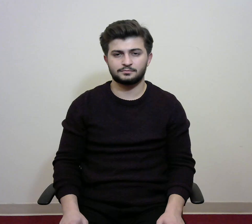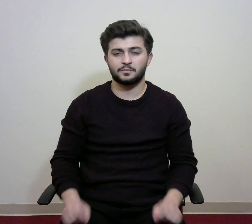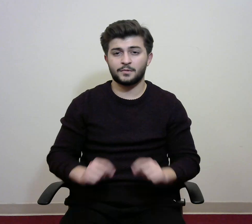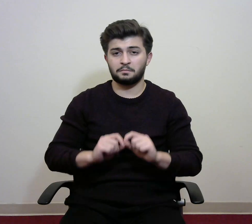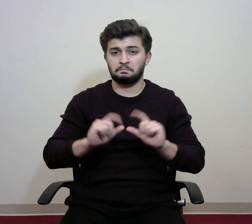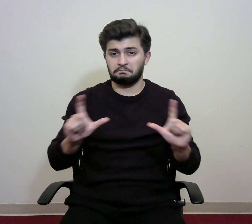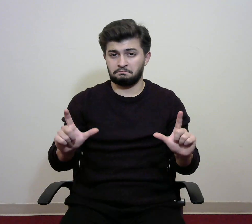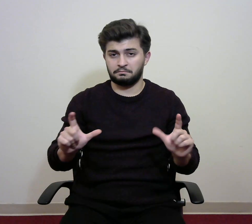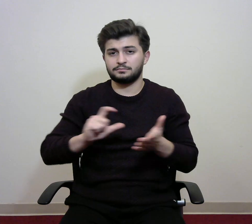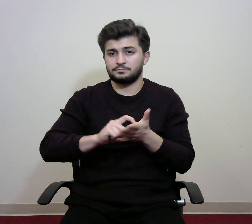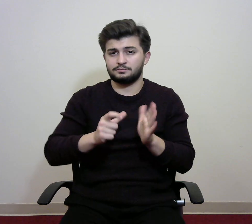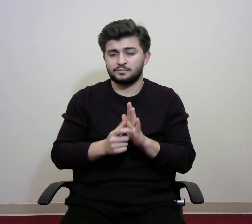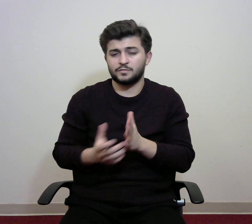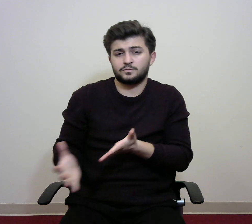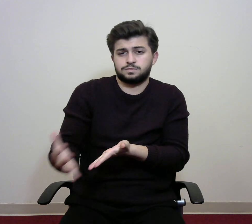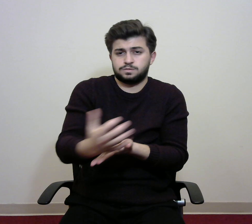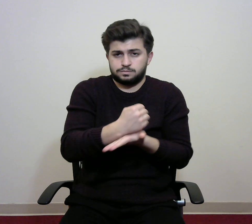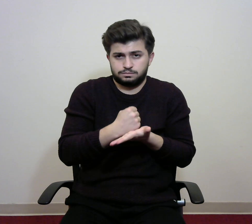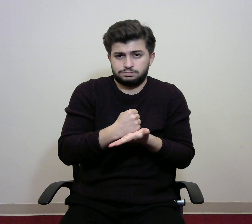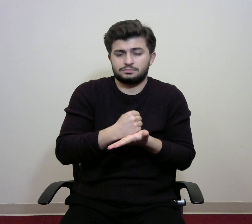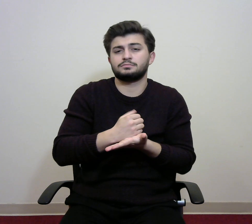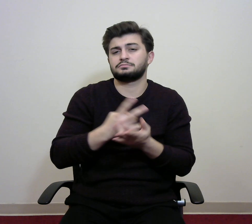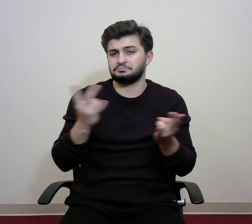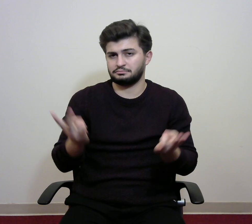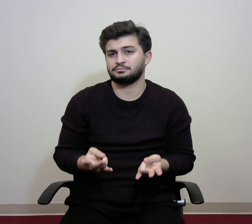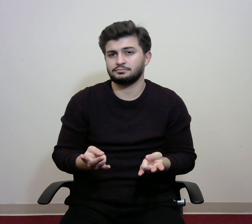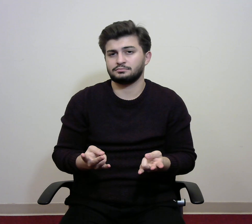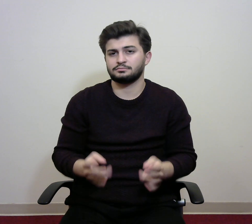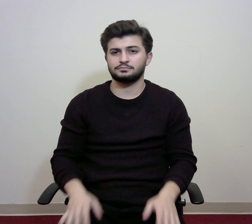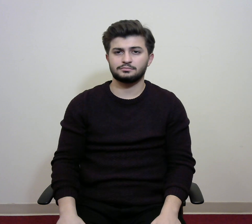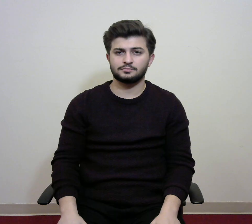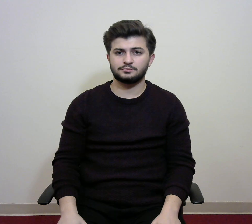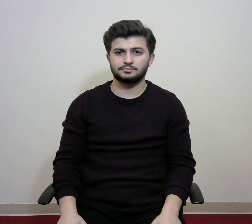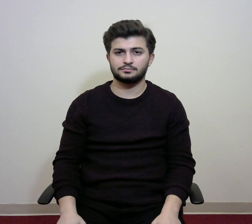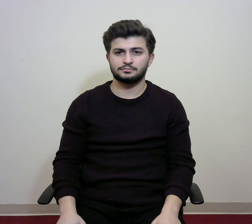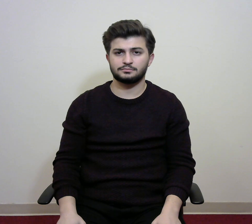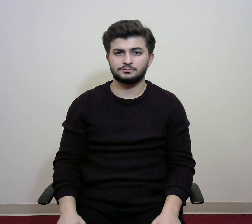Məktəbdə otaqları yığışdırmaq lazımdır